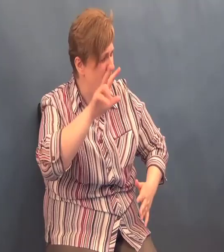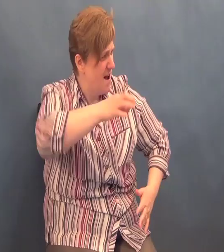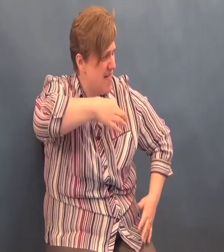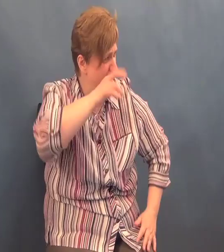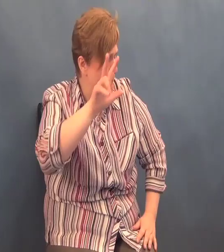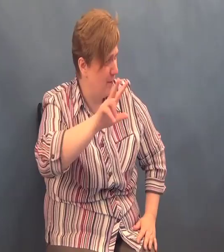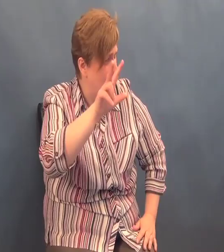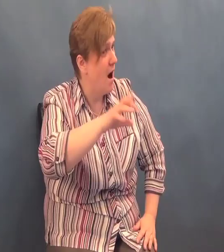Lepiej trzy godziny?